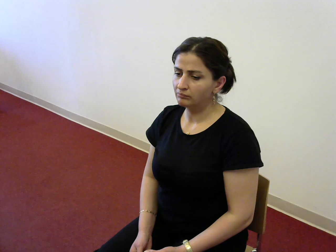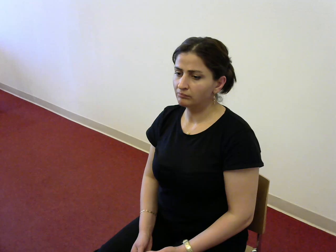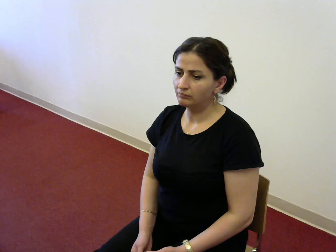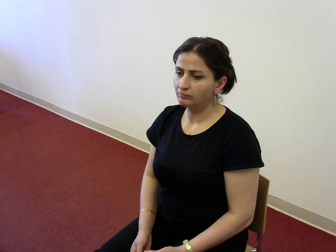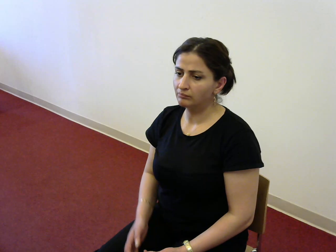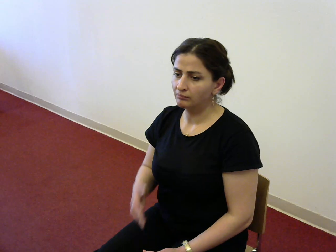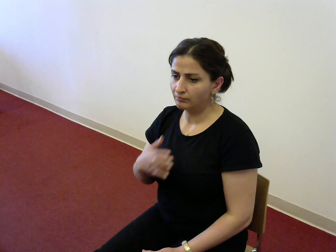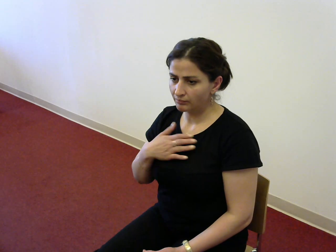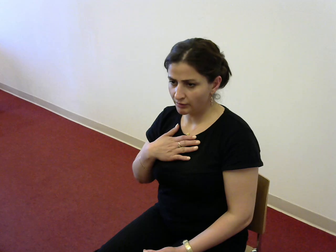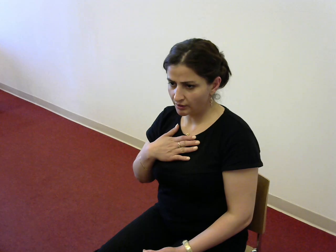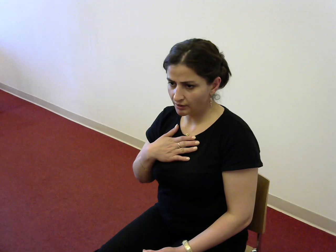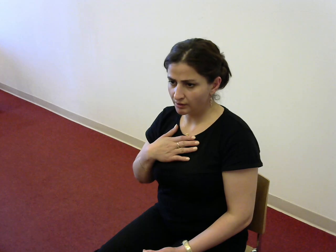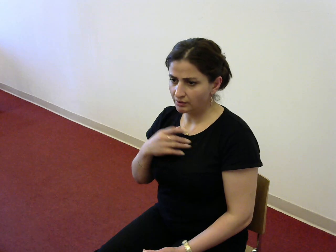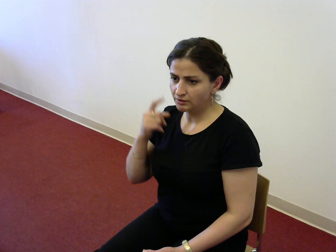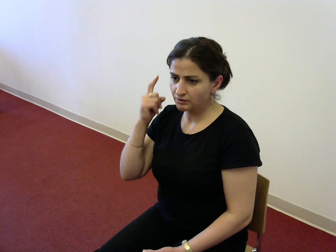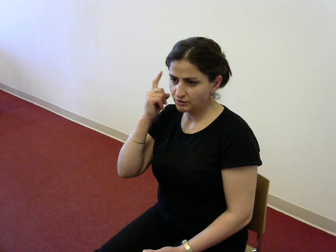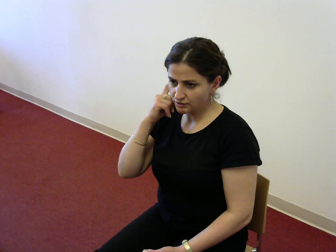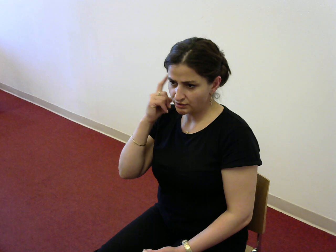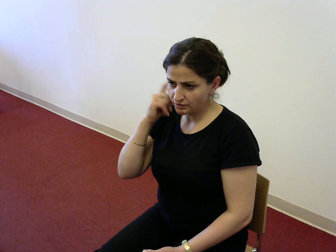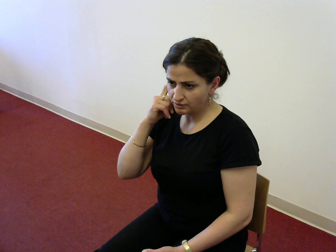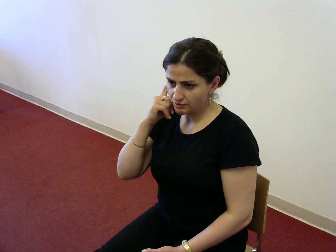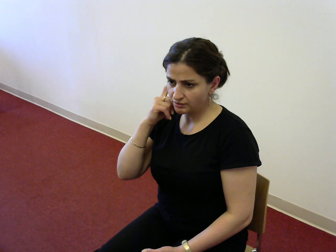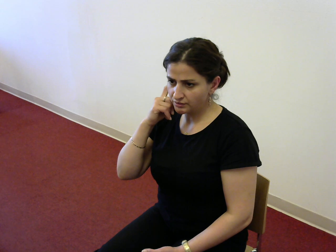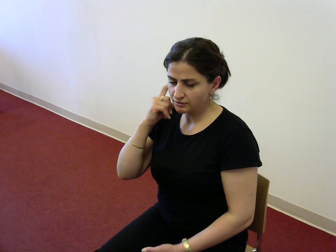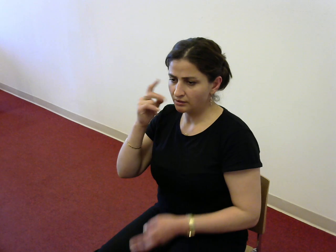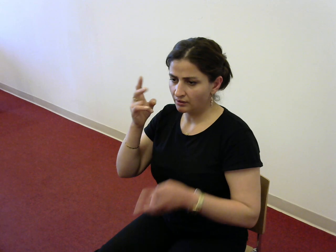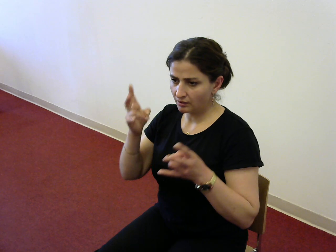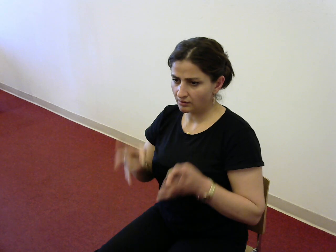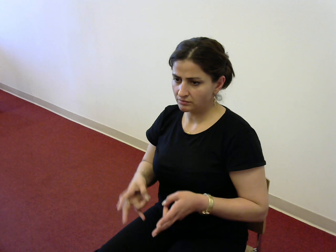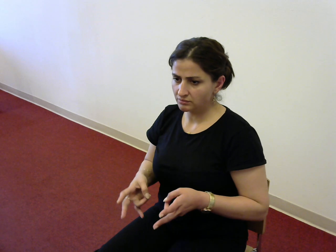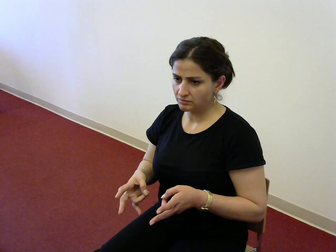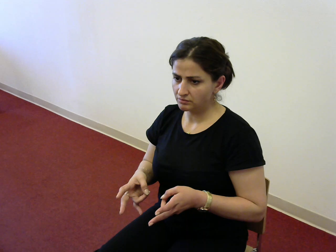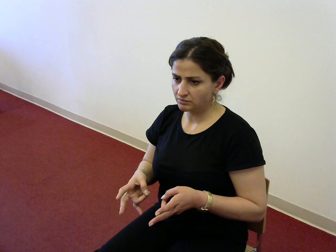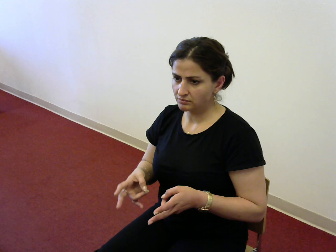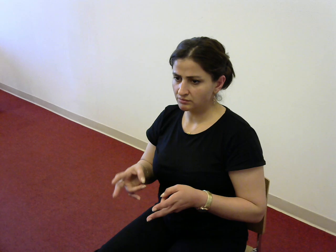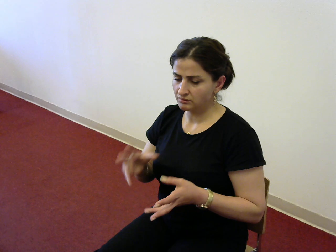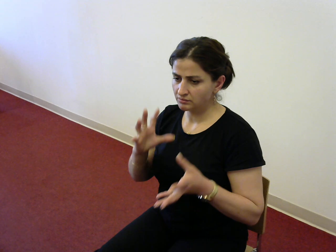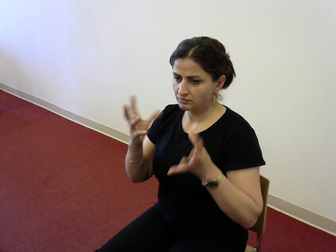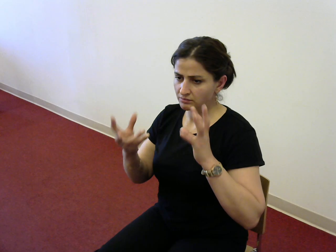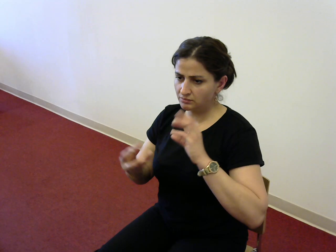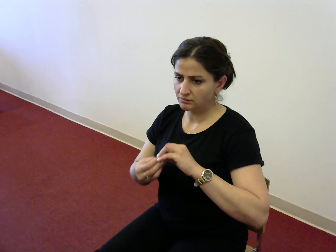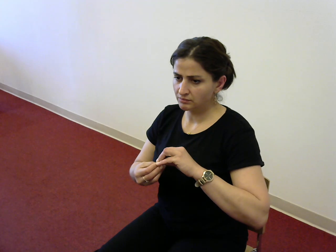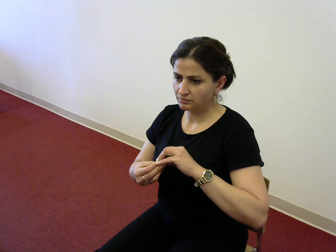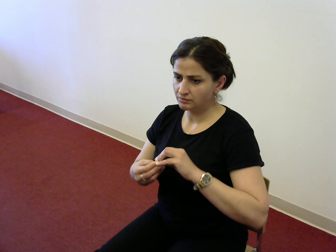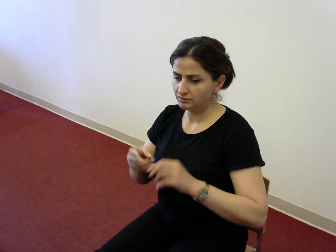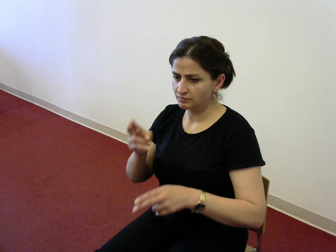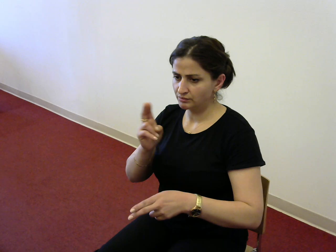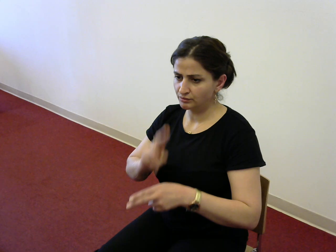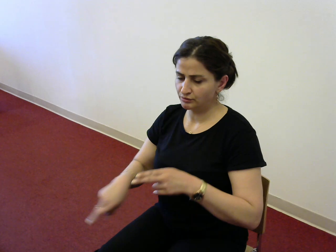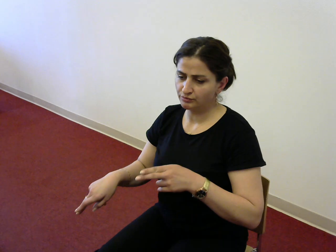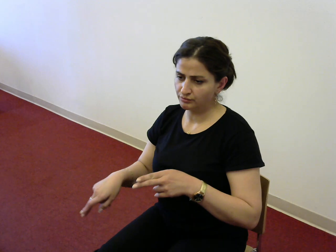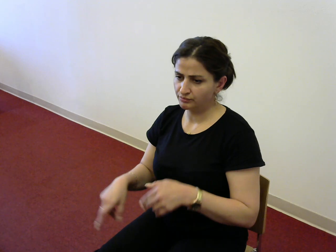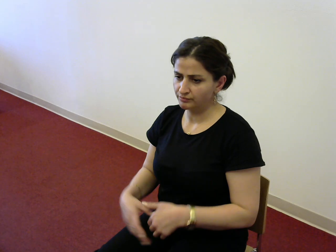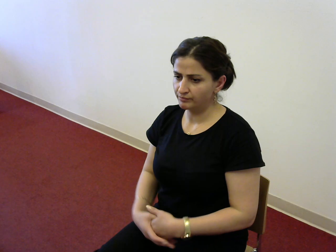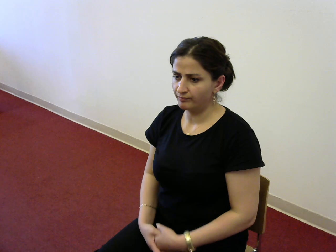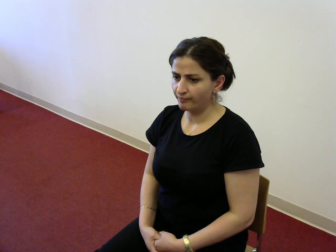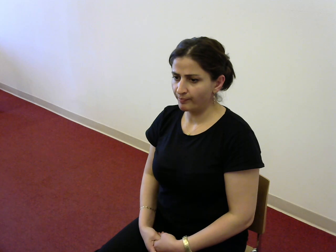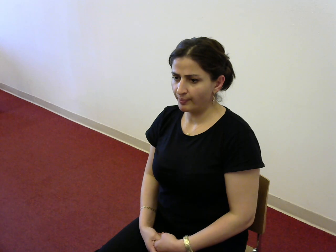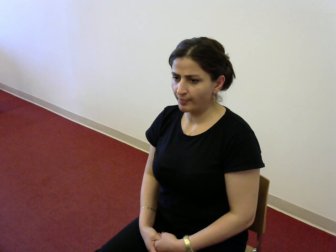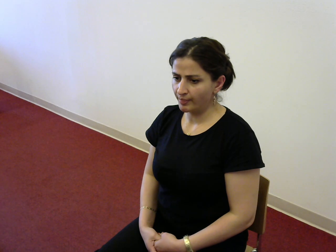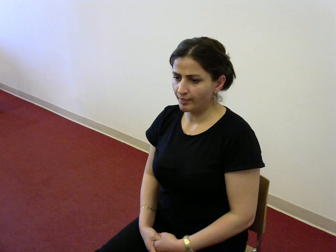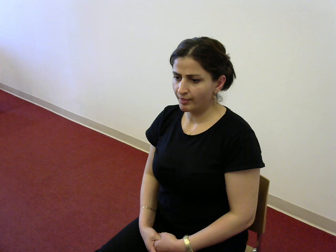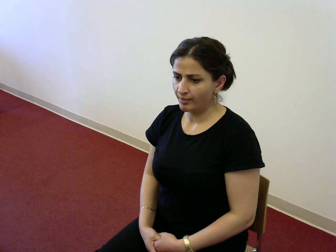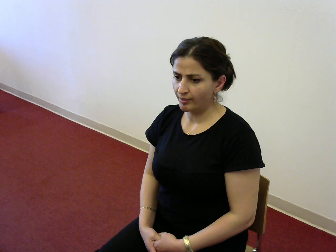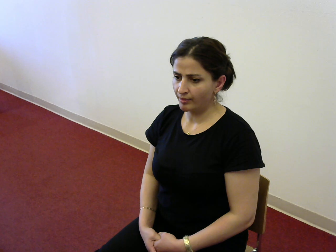Mən eşitməni qəza nəticəsində itirmişəm